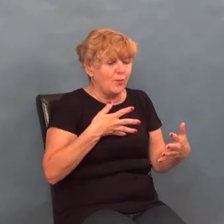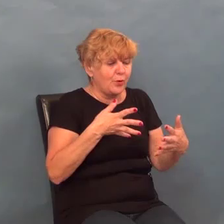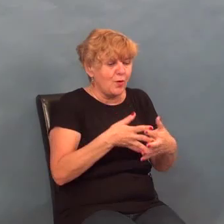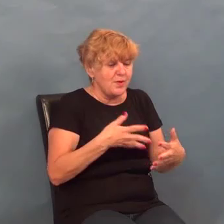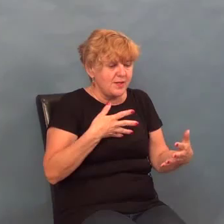Promieniowanie.